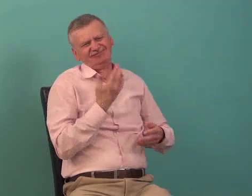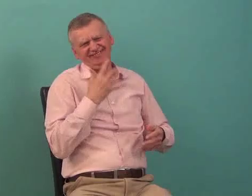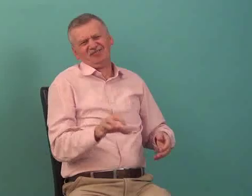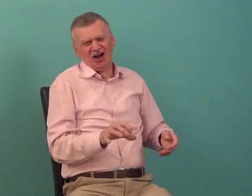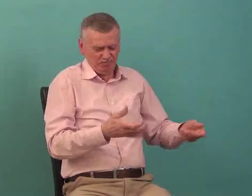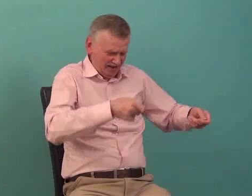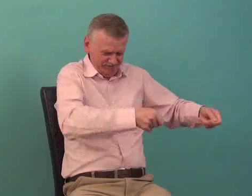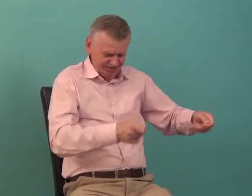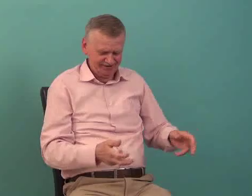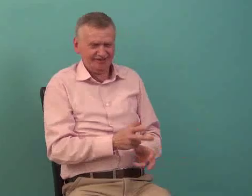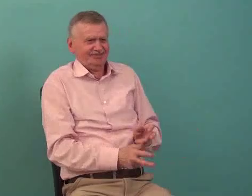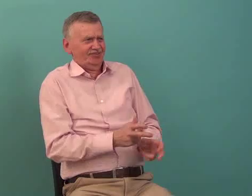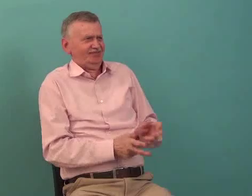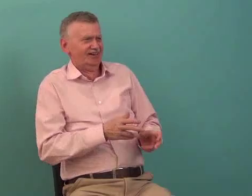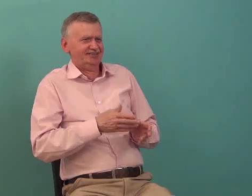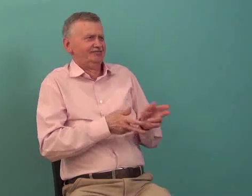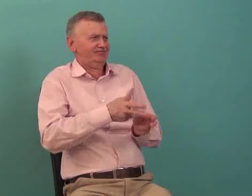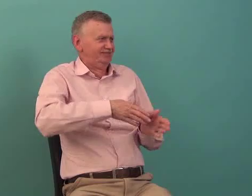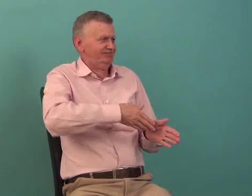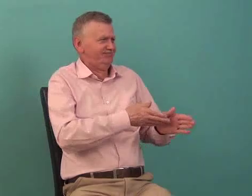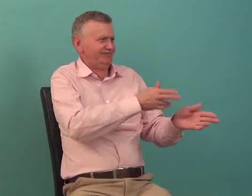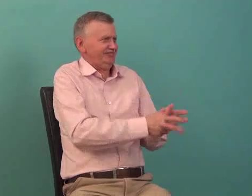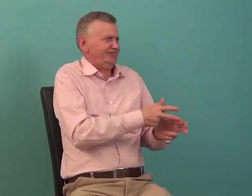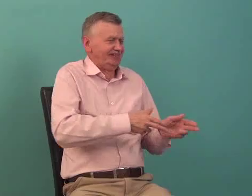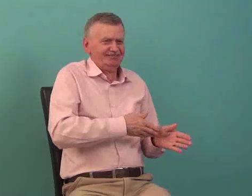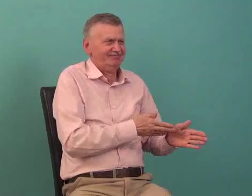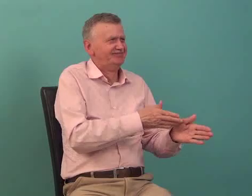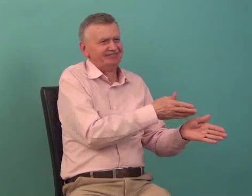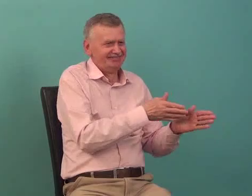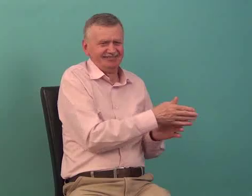Stawia kosz i odjeżdża rowerem.